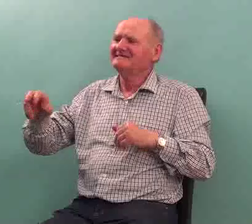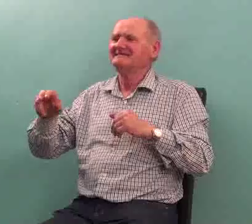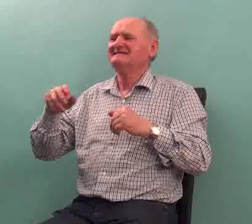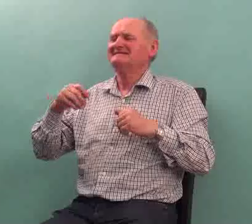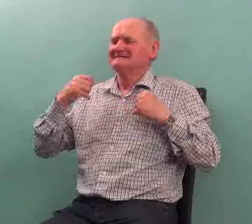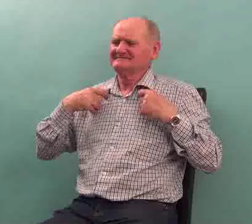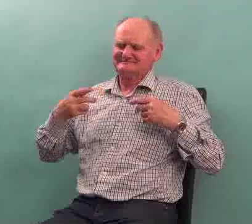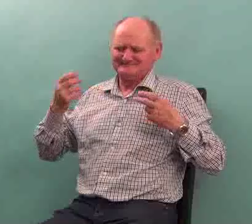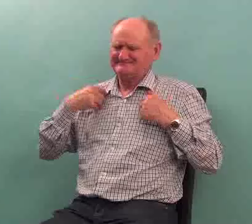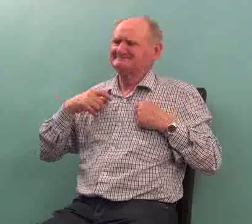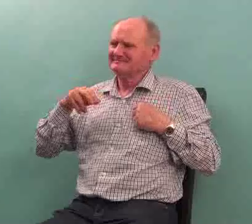Chaplin zakłada coś na plecy i też odchodzi.